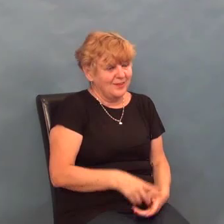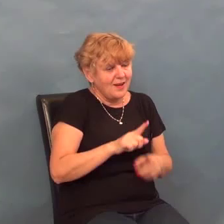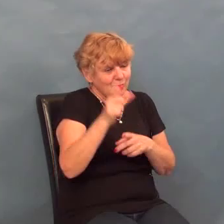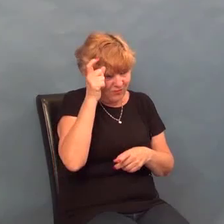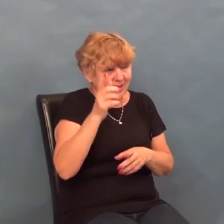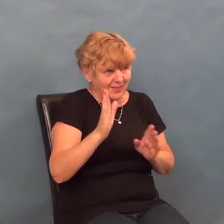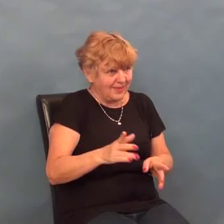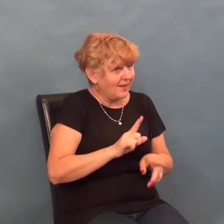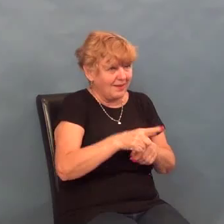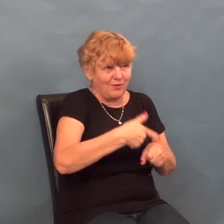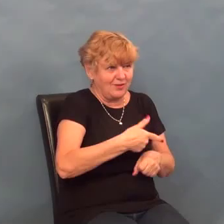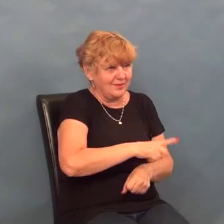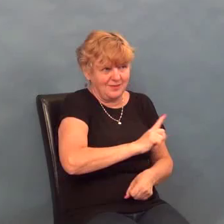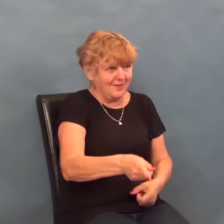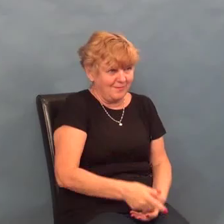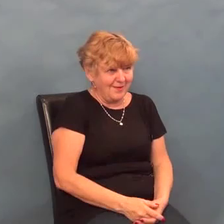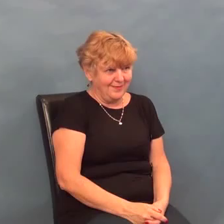Dla człowieka tak, ale dla koni nie.